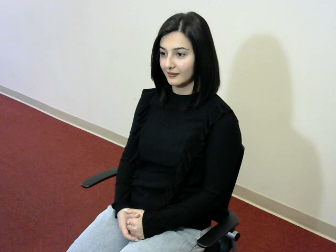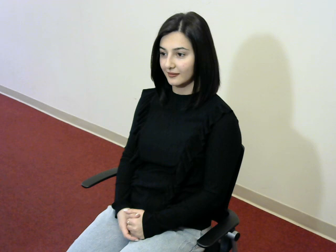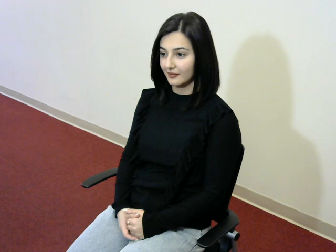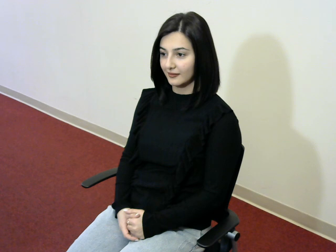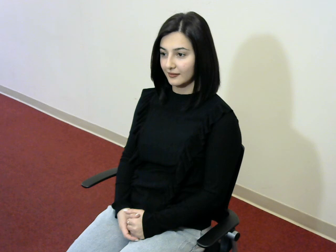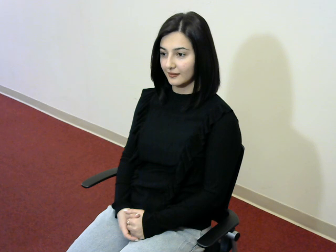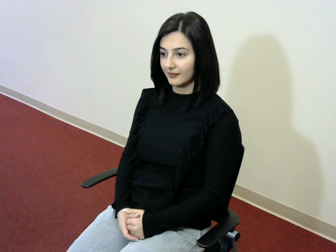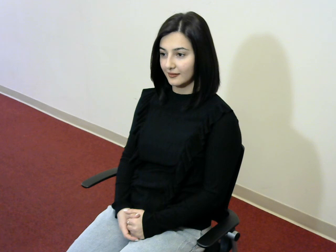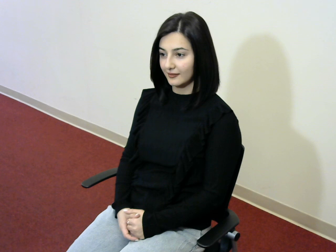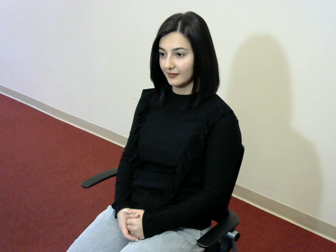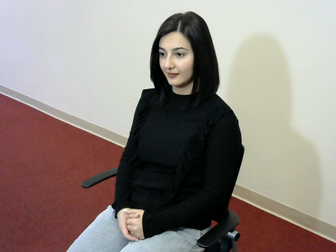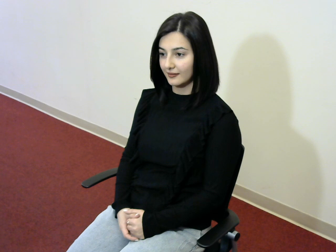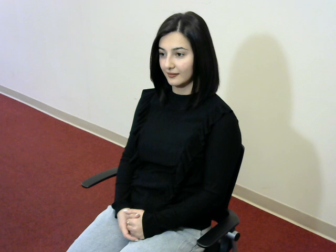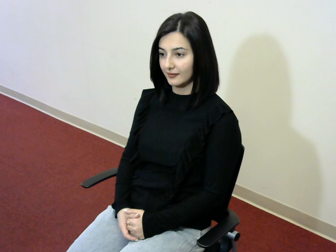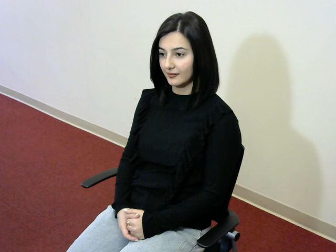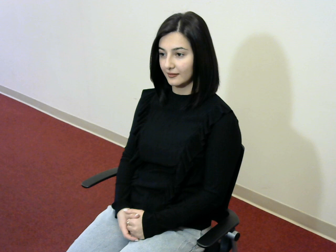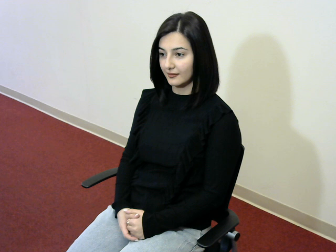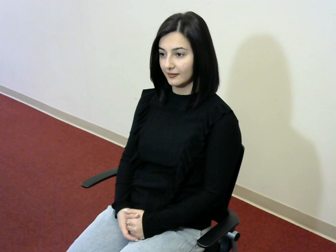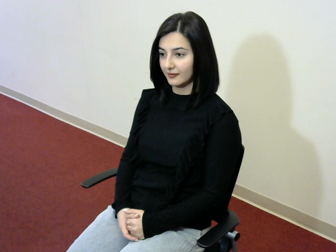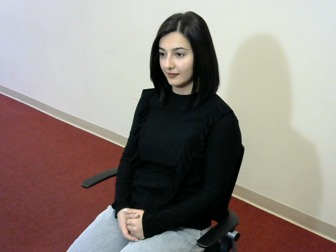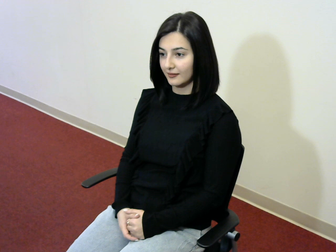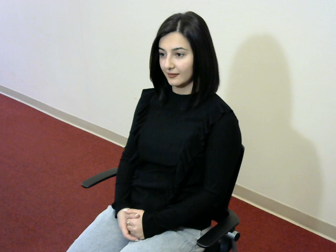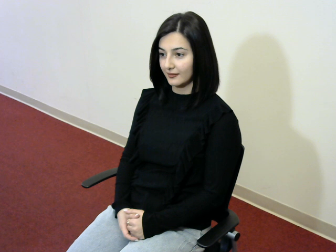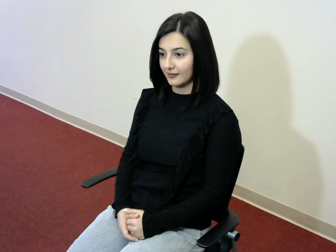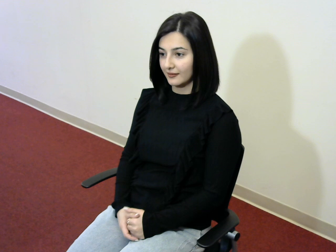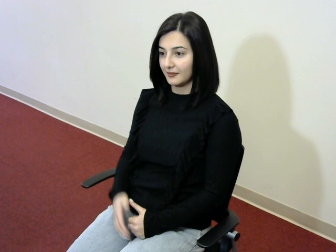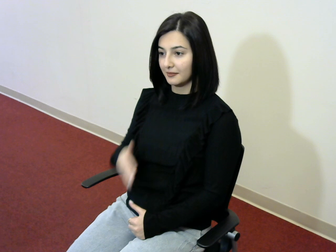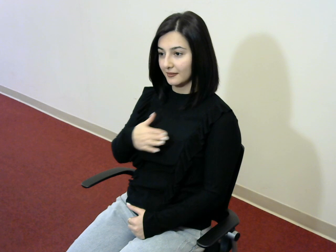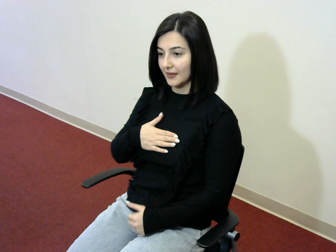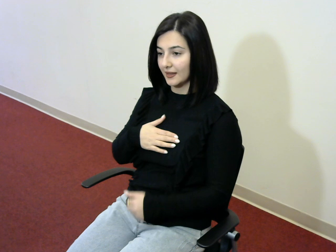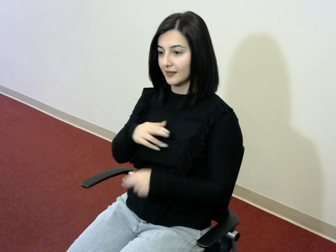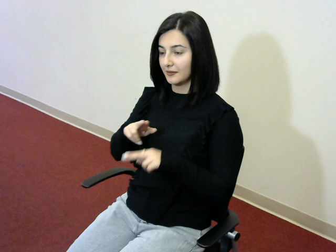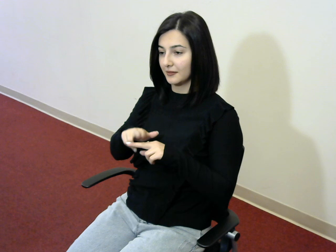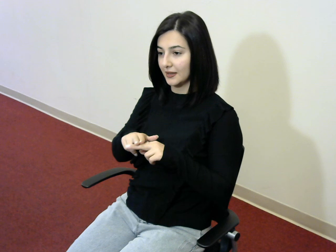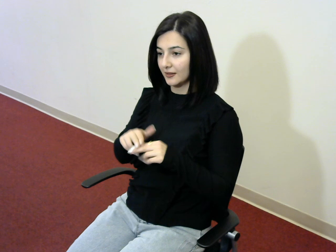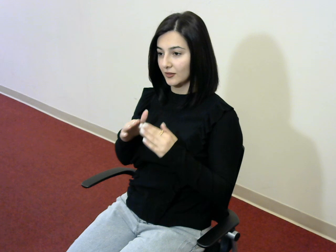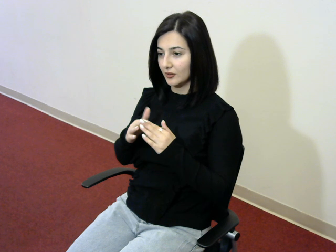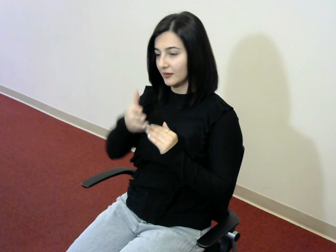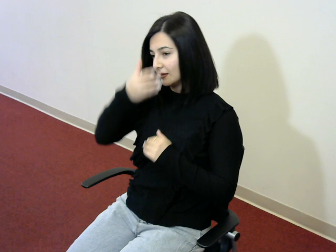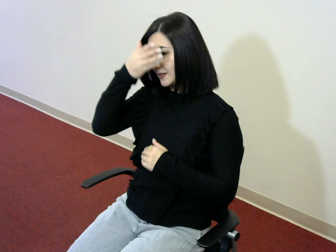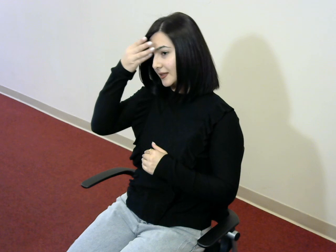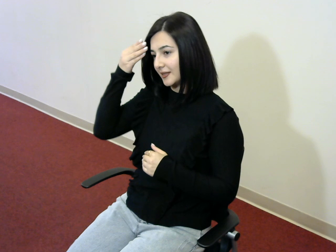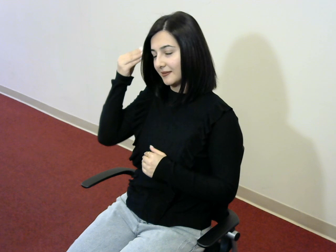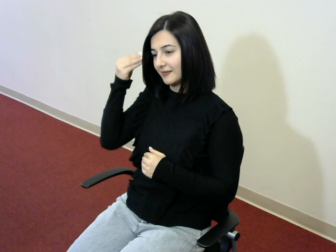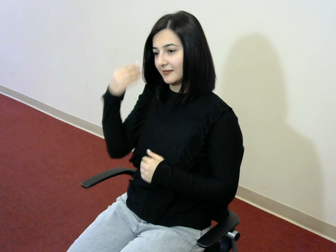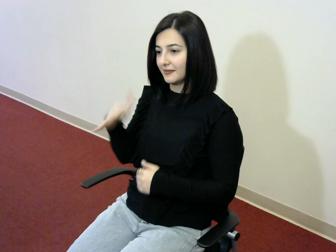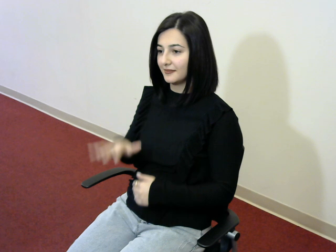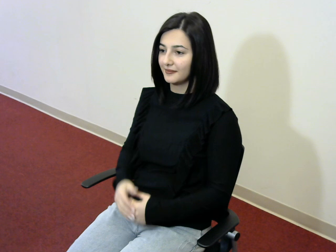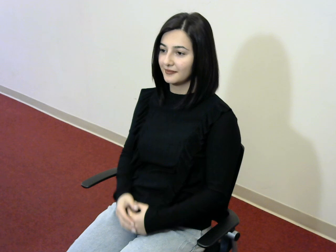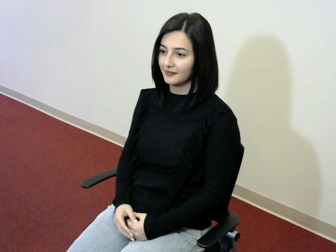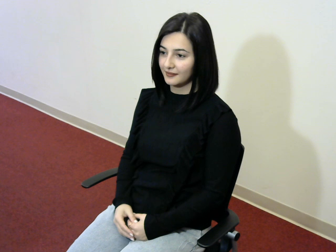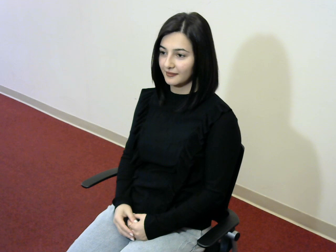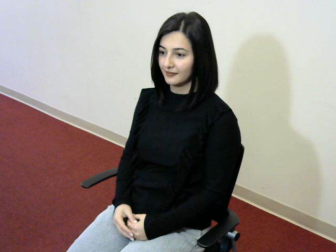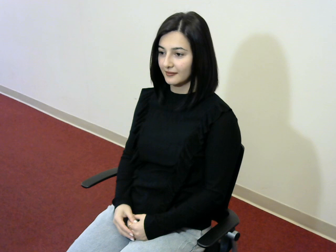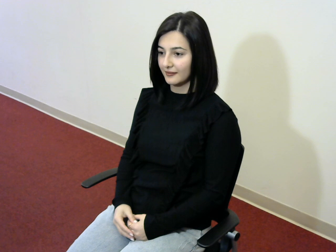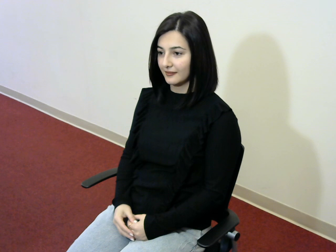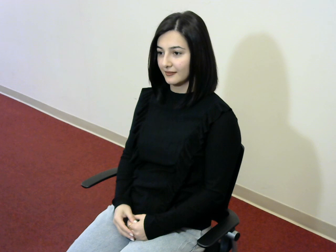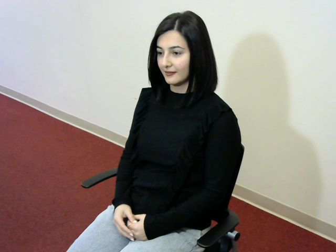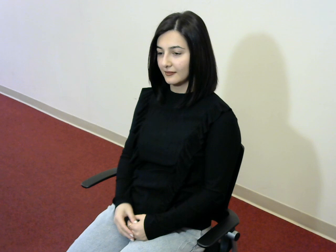Mən şəxsiyyət vəsiqəsini evdə unutmuşam